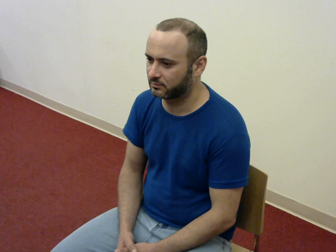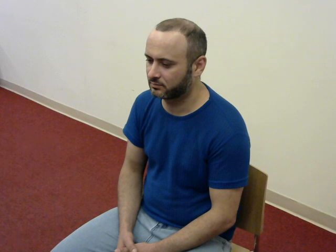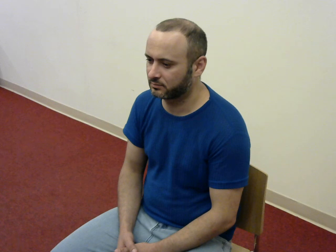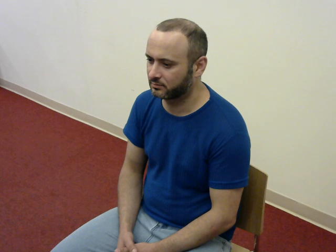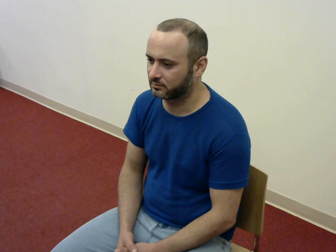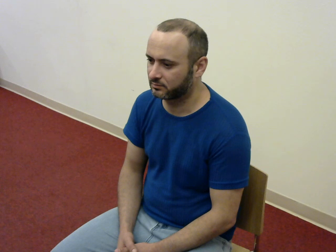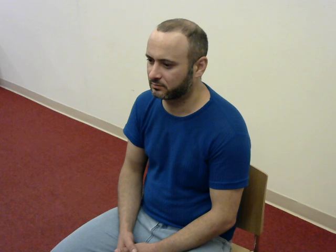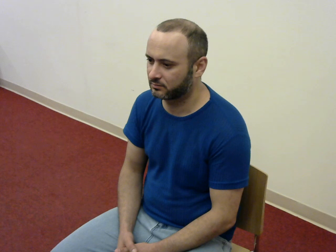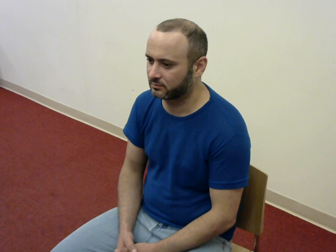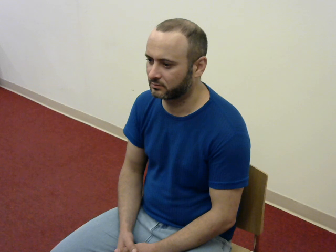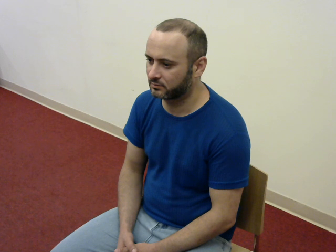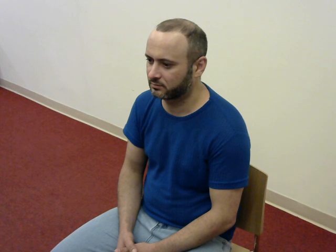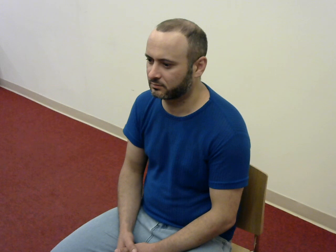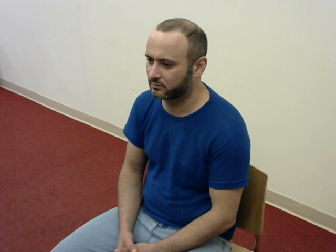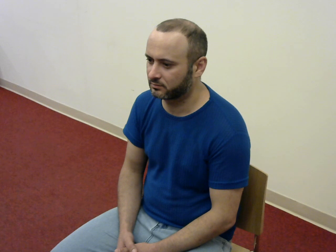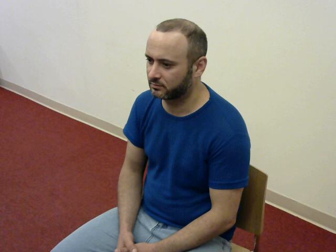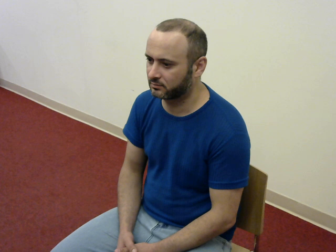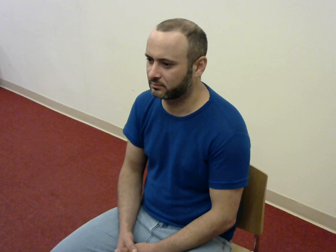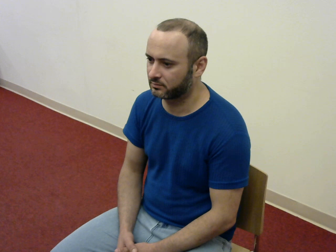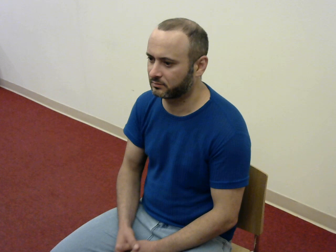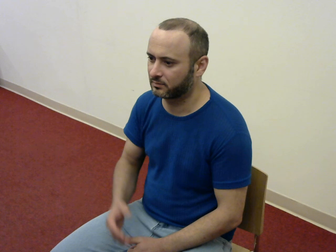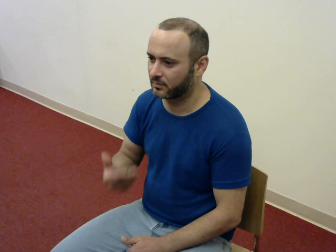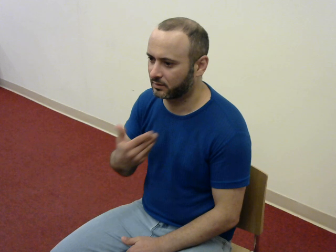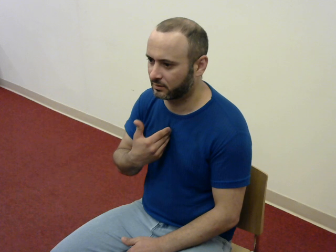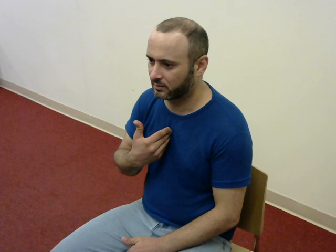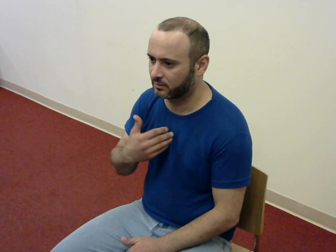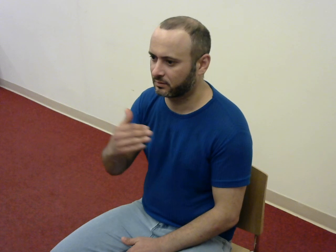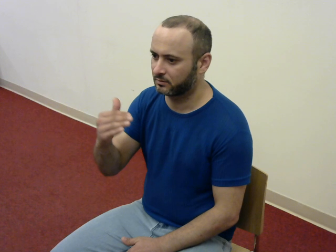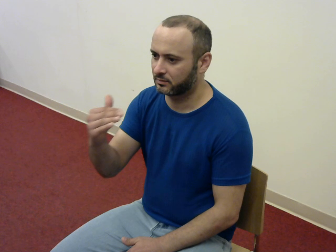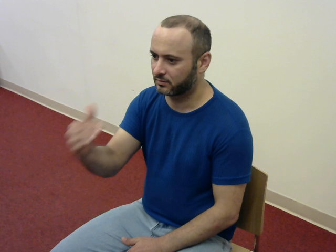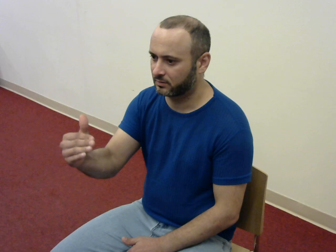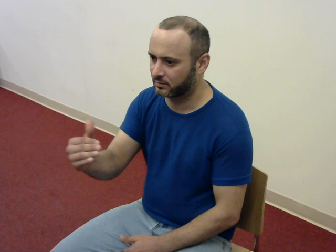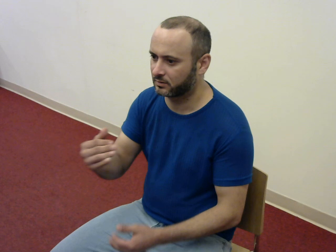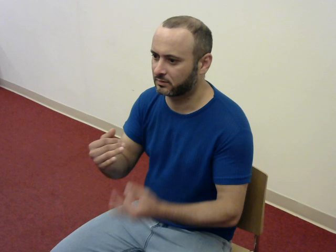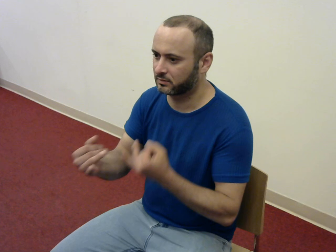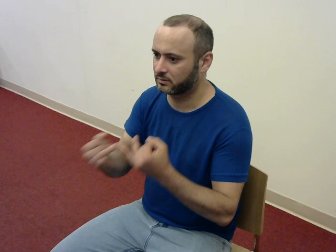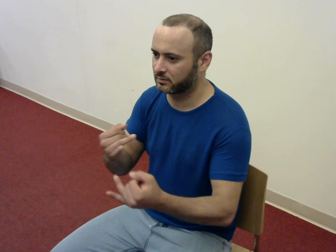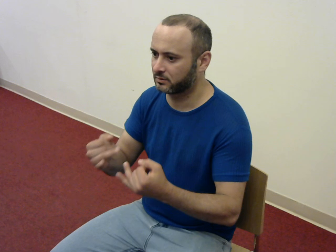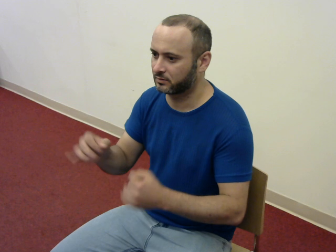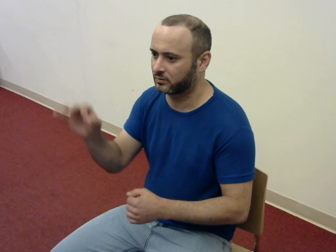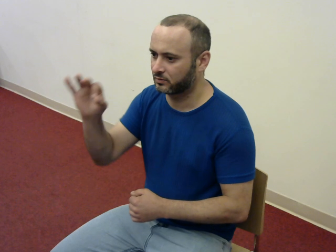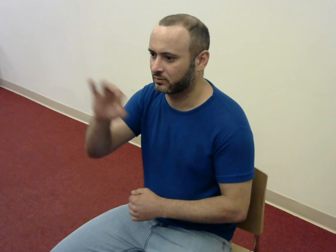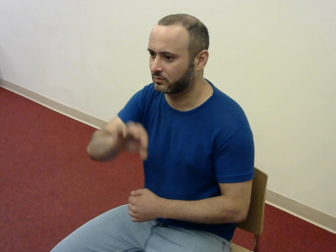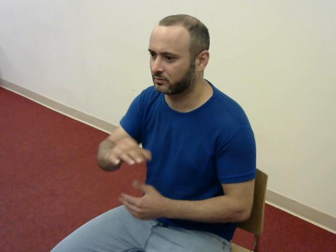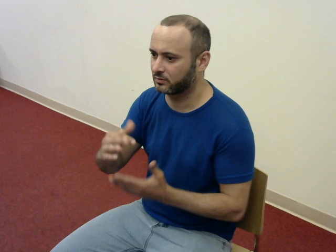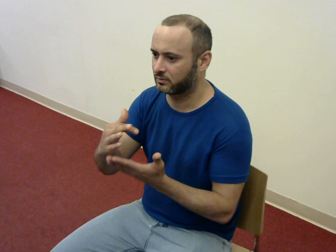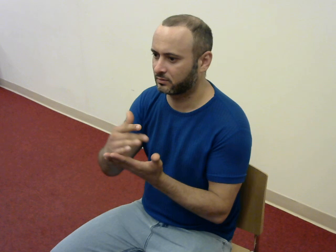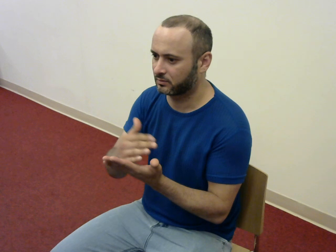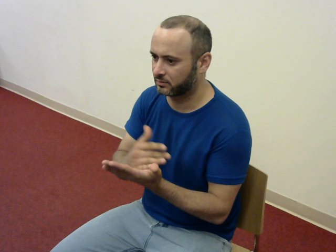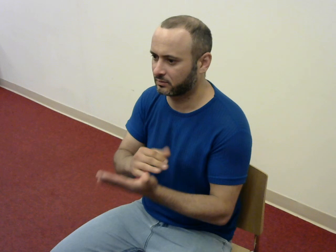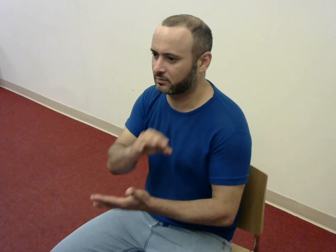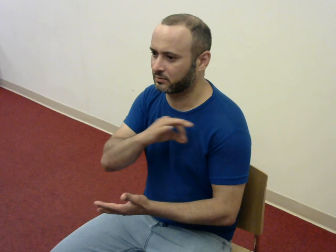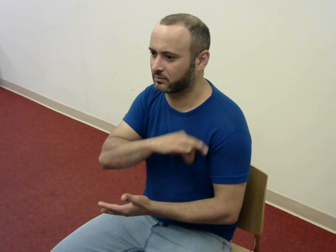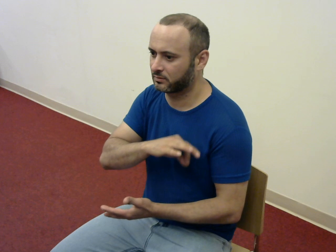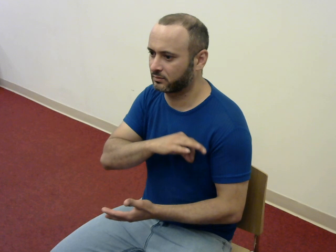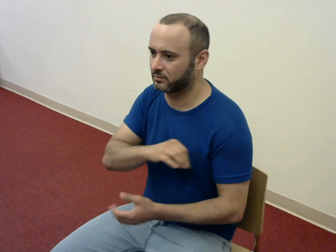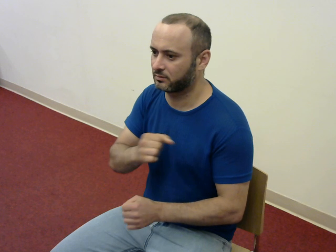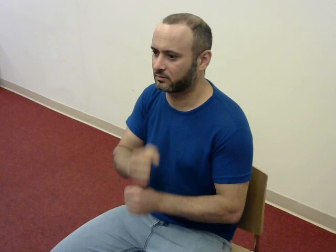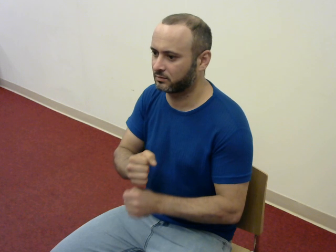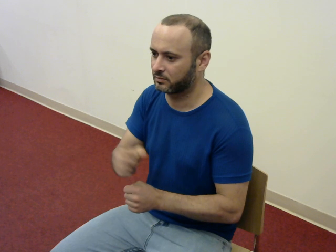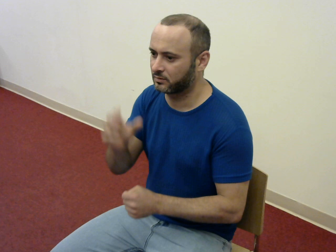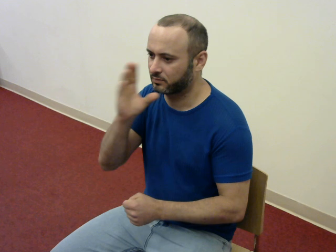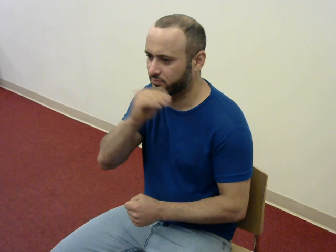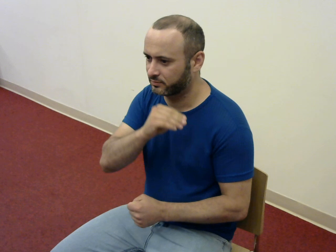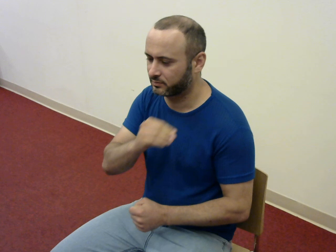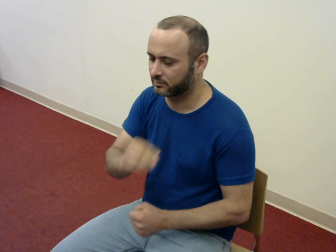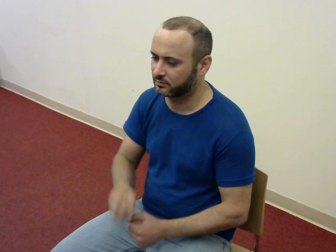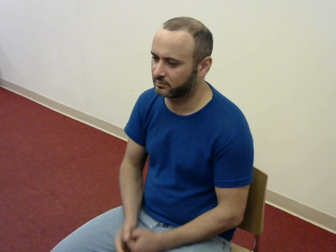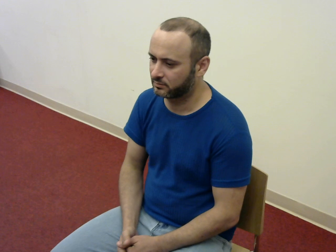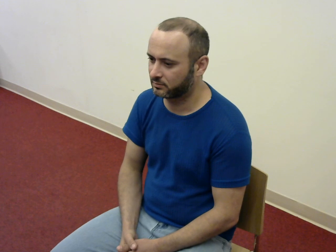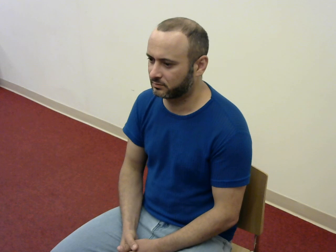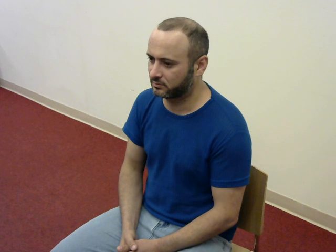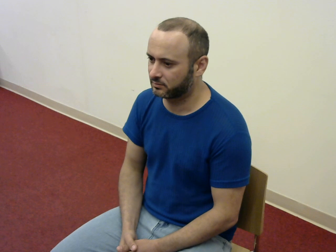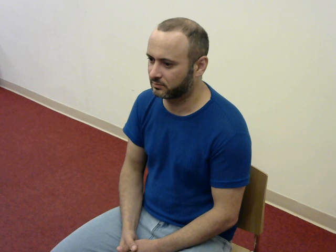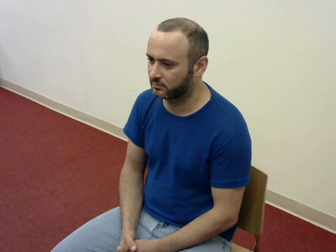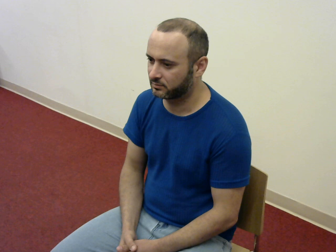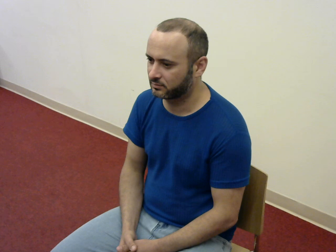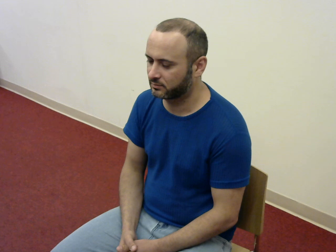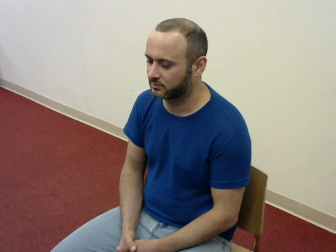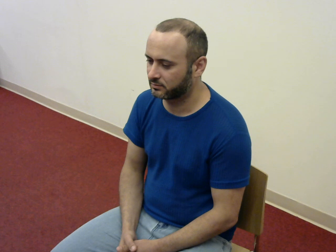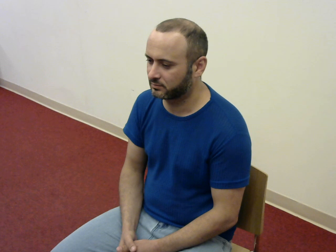Mən sizinlə danışmaq üçün proqramdan istifadə edə bilərəm